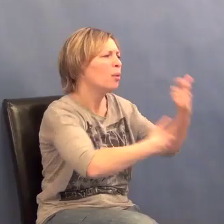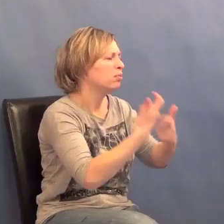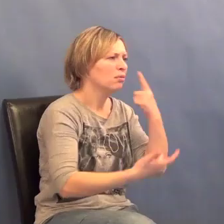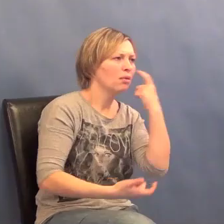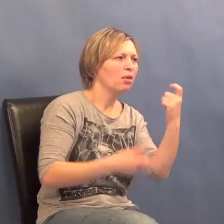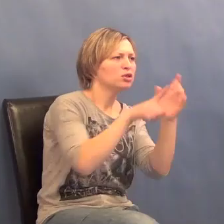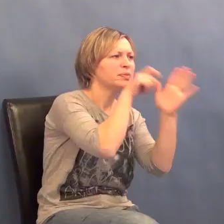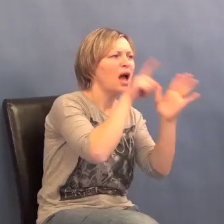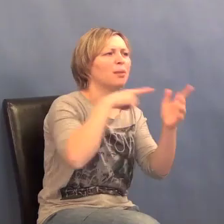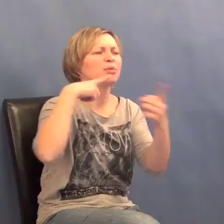Szpieguje i plotkuje.